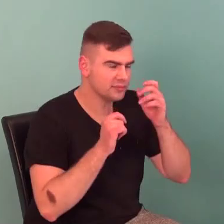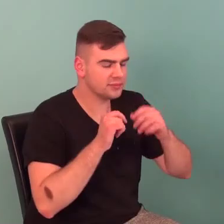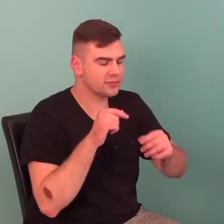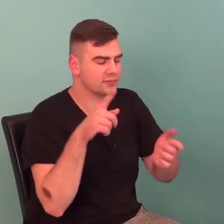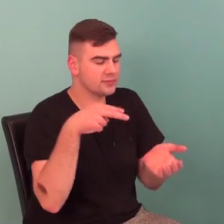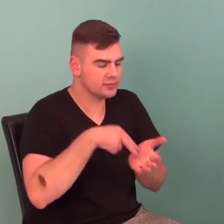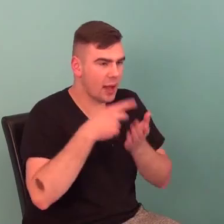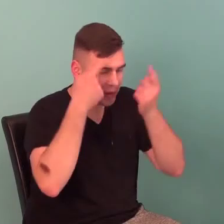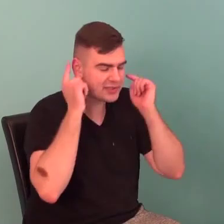Idzie Myszka Miki.